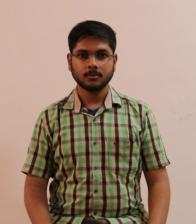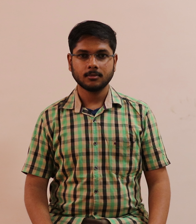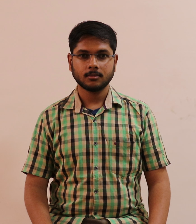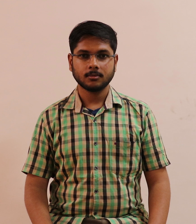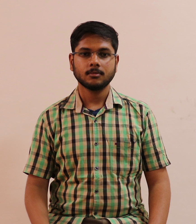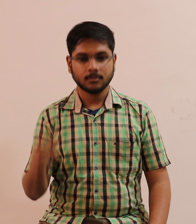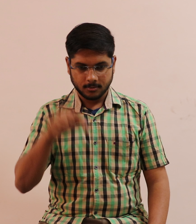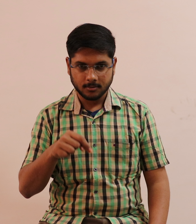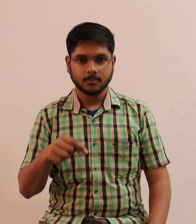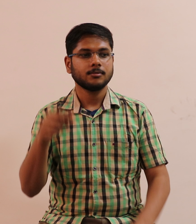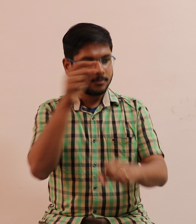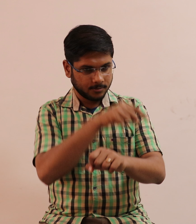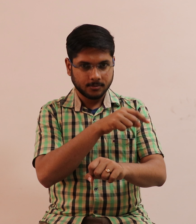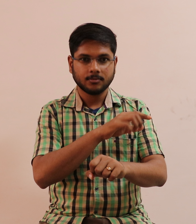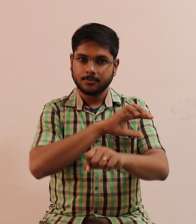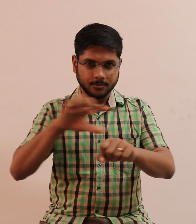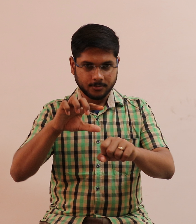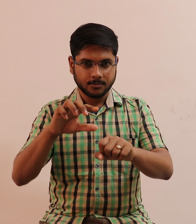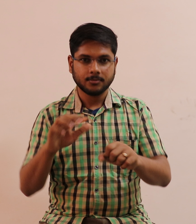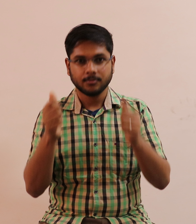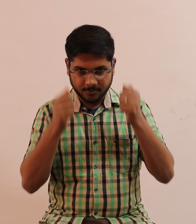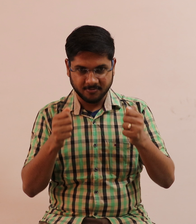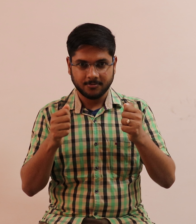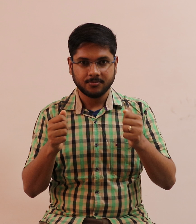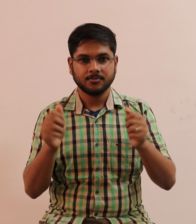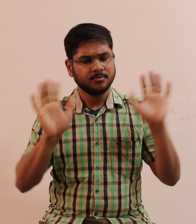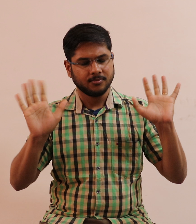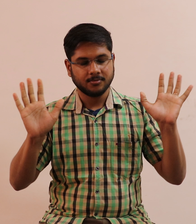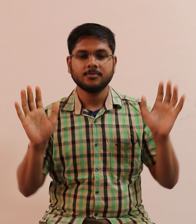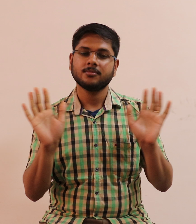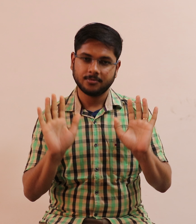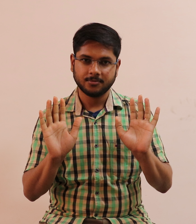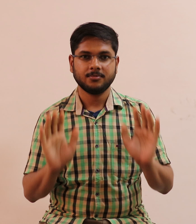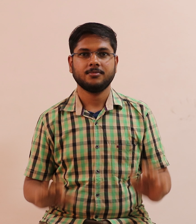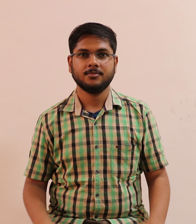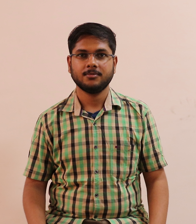what have you planned for your career